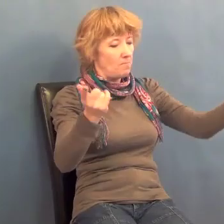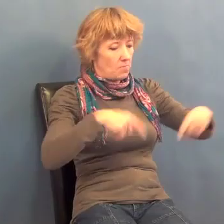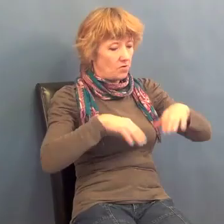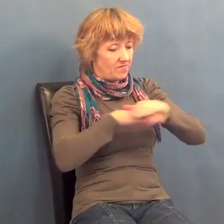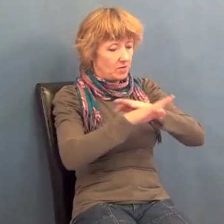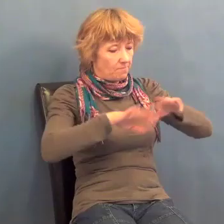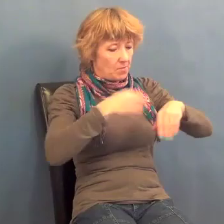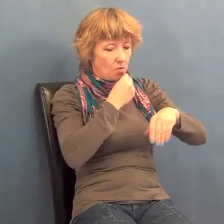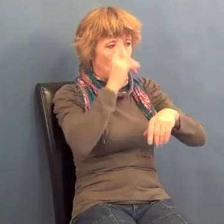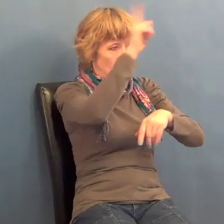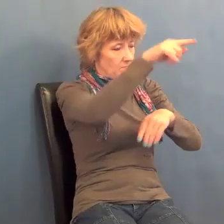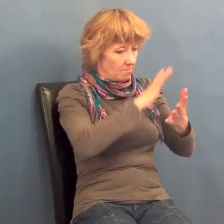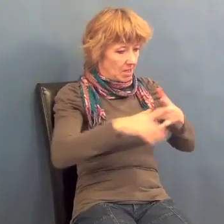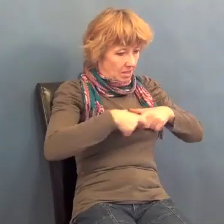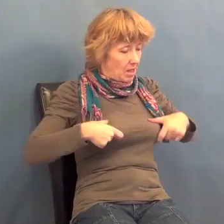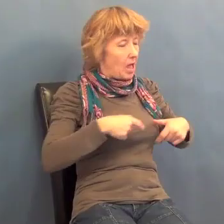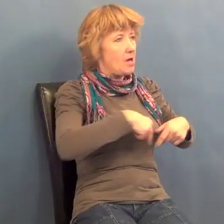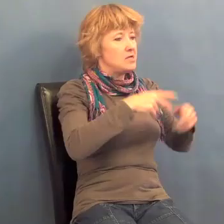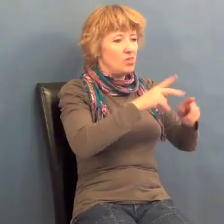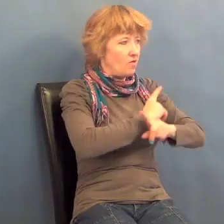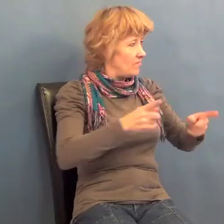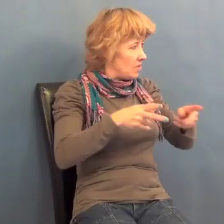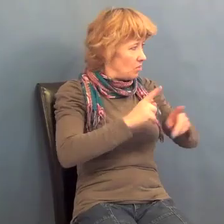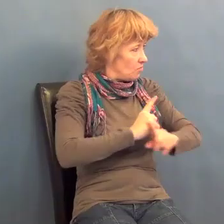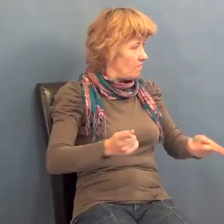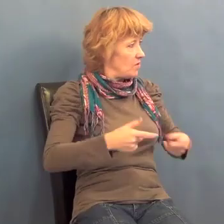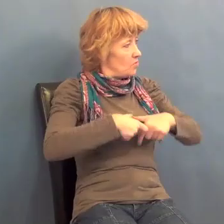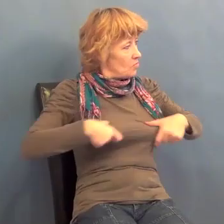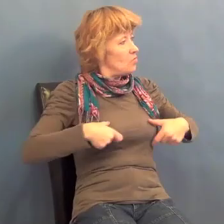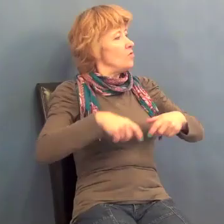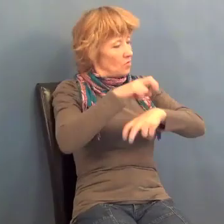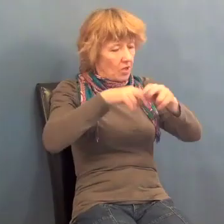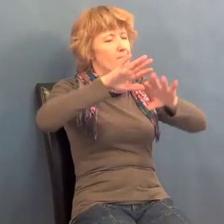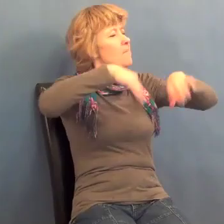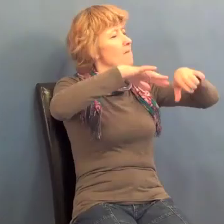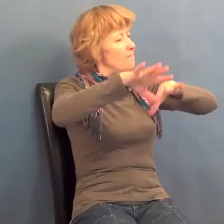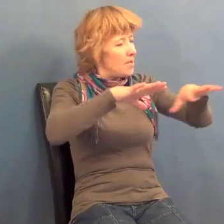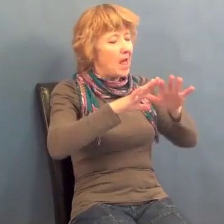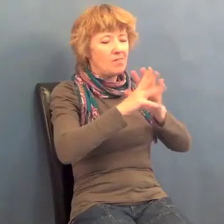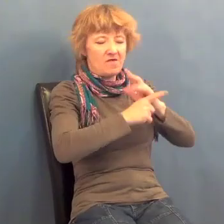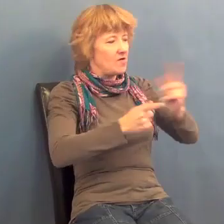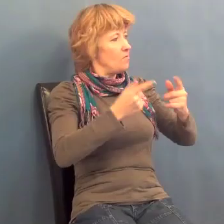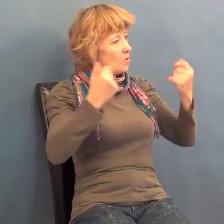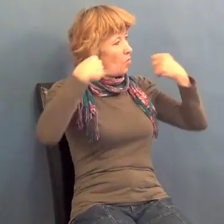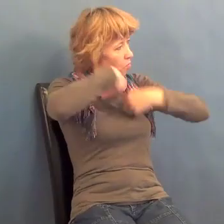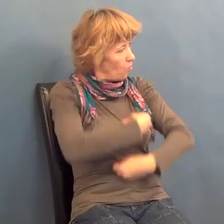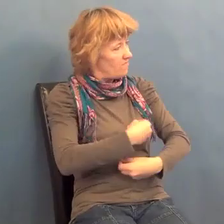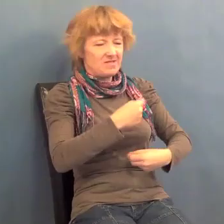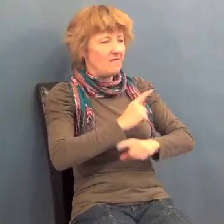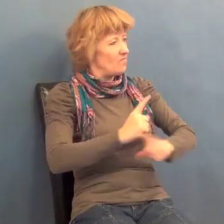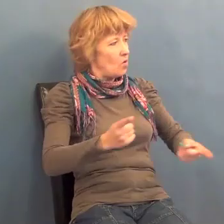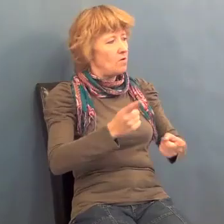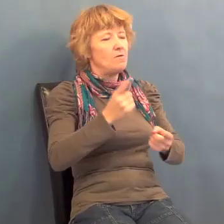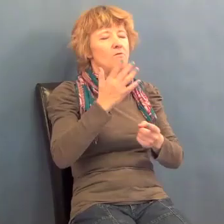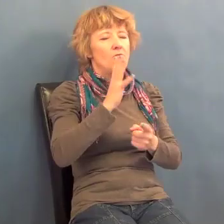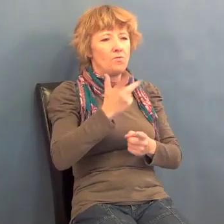Jak ktoś jest na plaży nad morzem, to nie wolno nosić biustonosza, a jak ktoś chodzi na ulicy to ta osoba musi mieć założone ubranie.